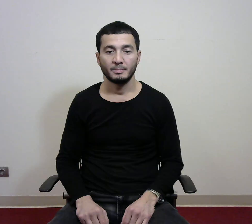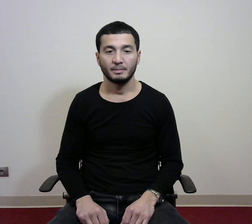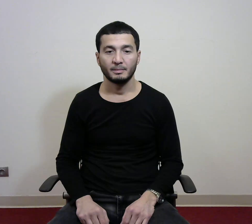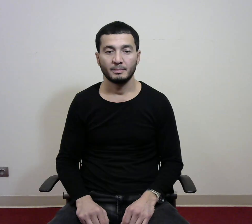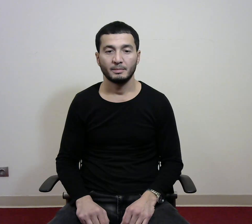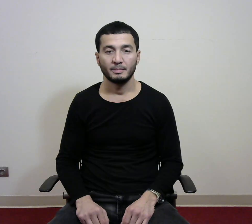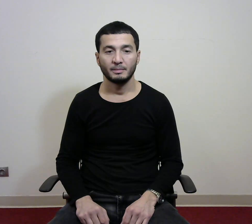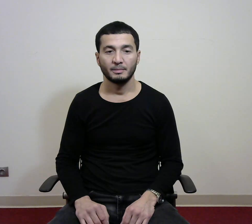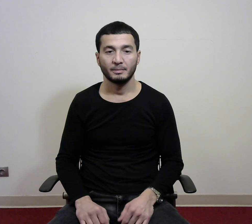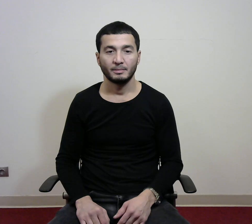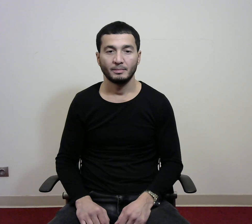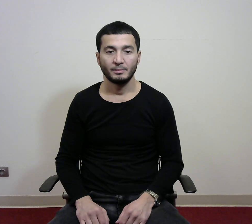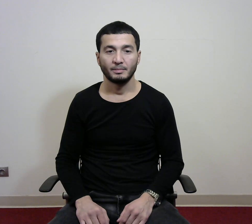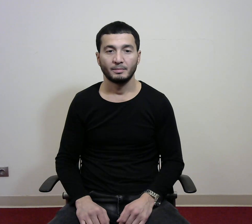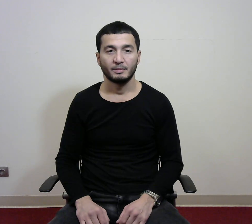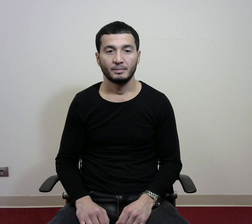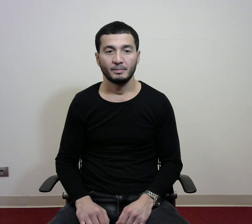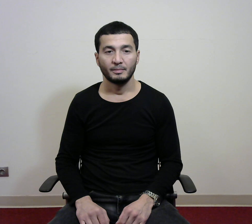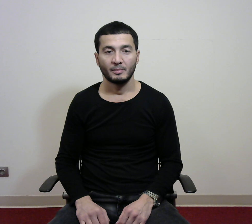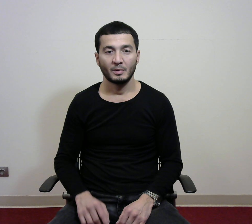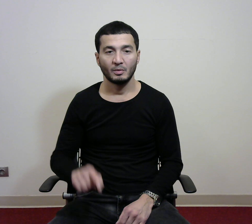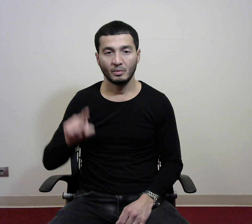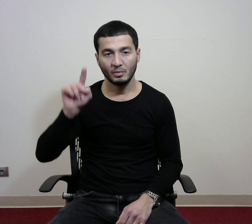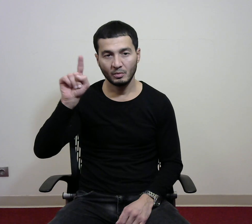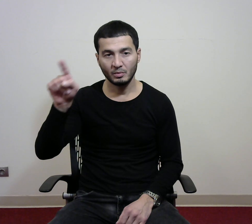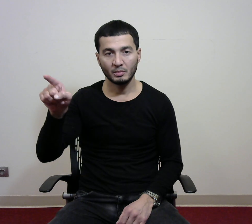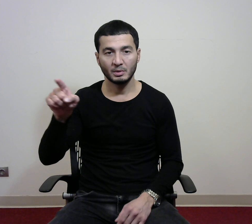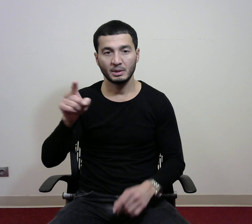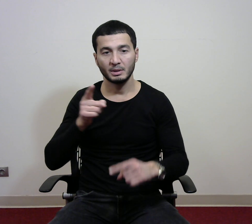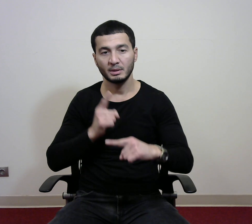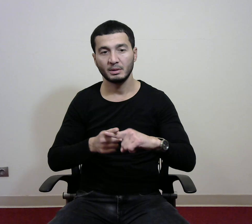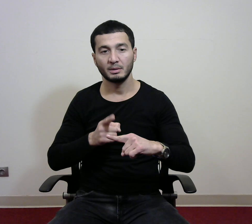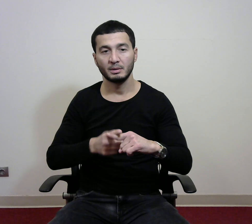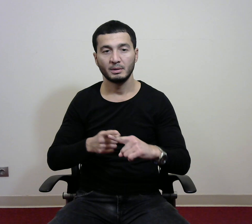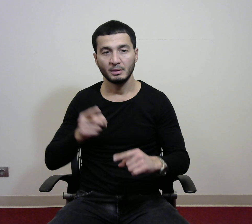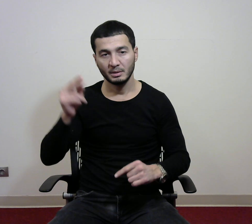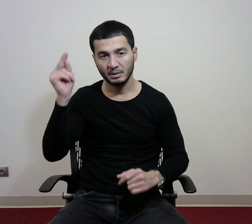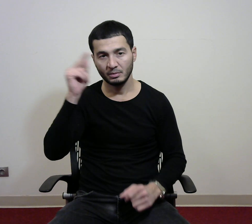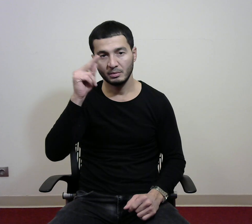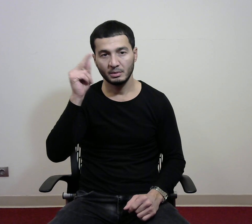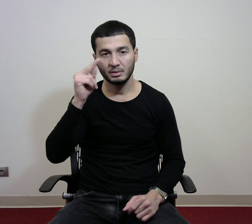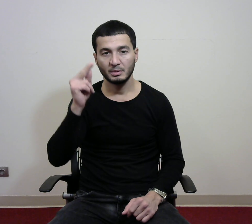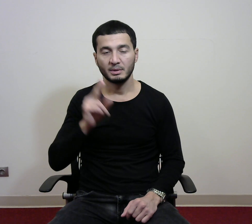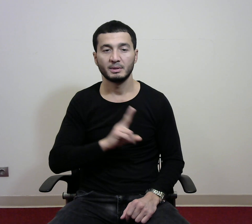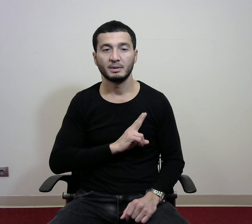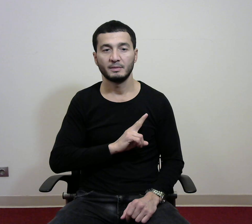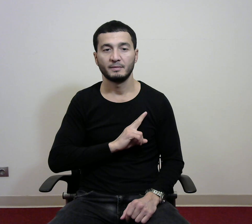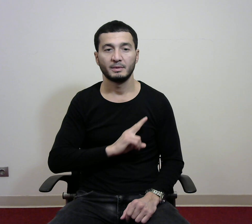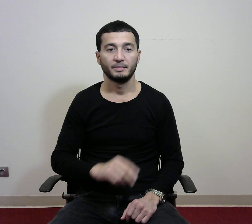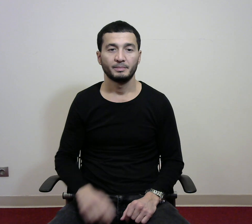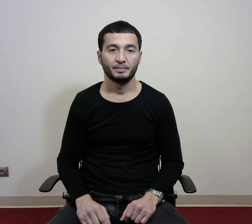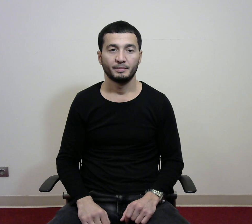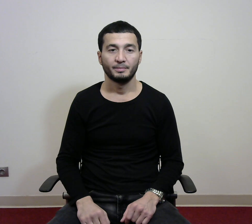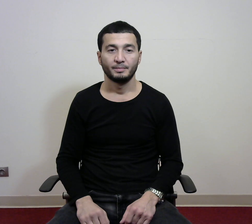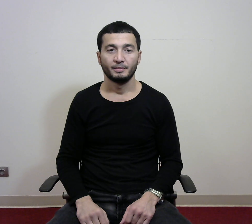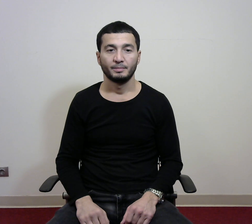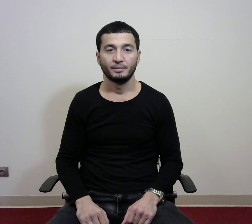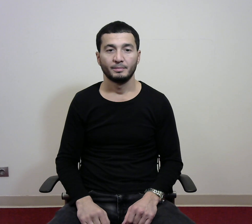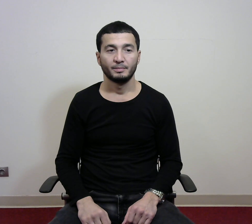O riyazi dərsləri sevir